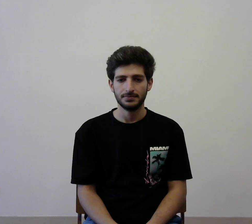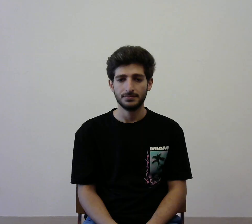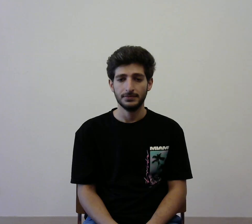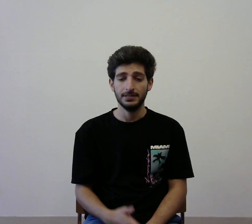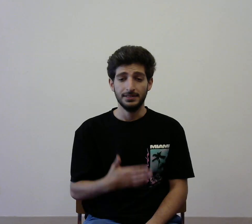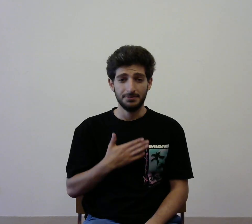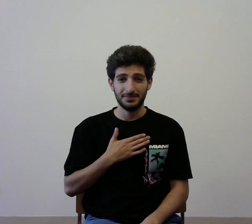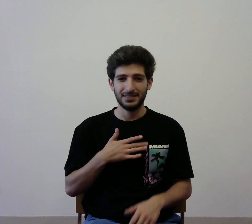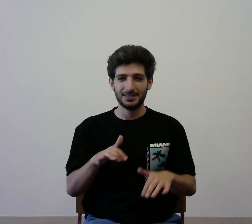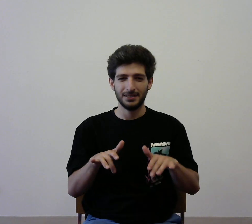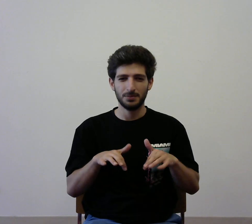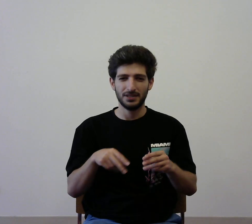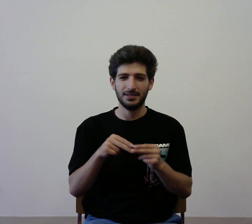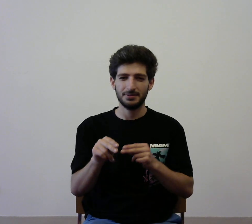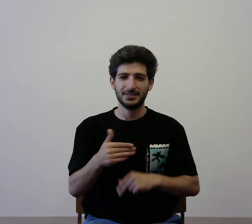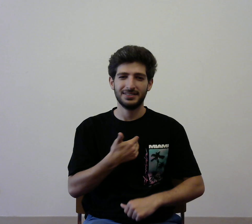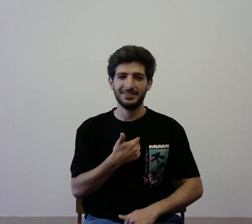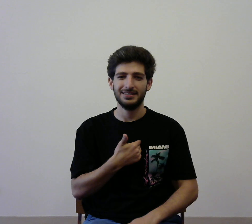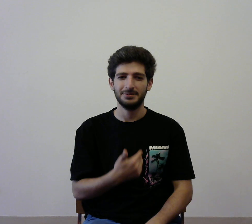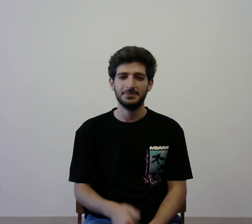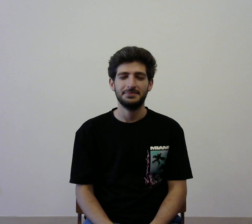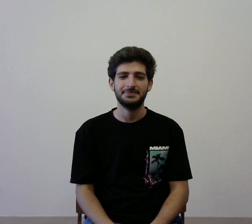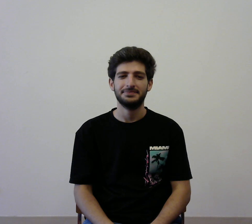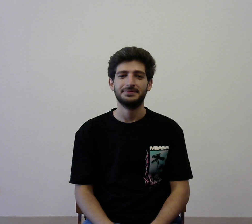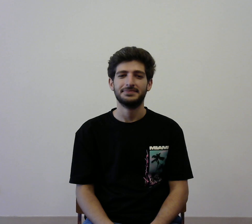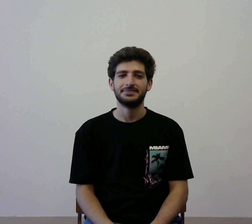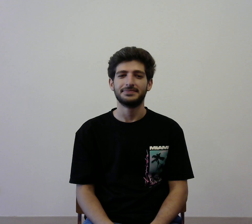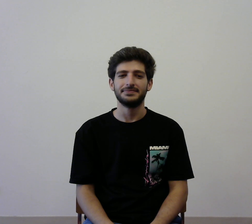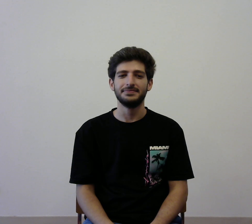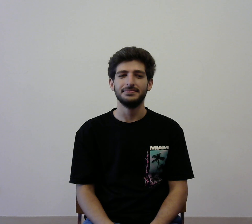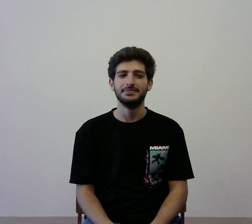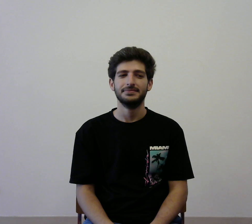Mən kompüter almaq istəyirəm